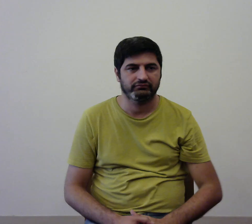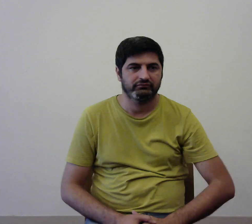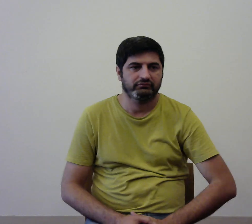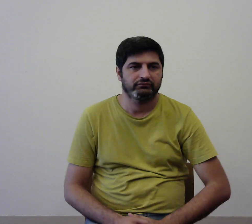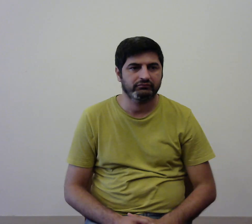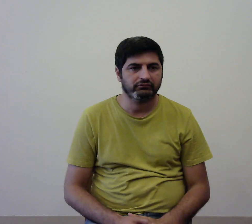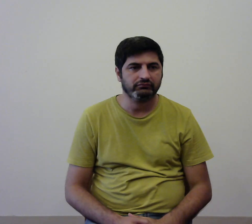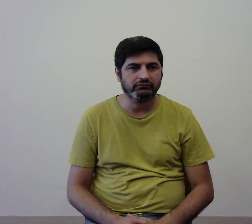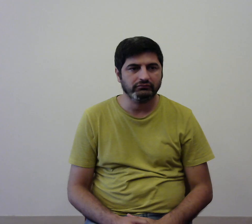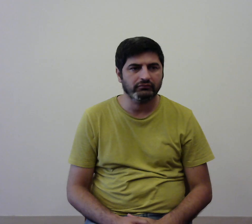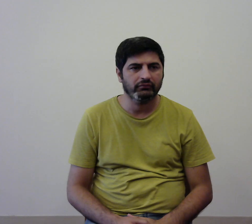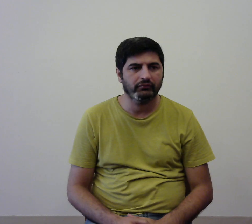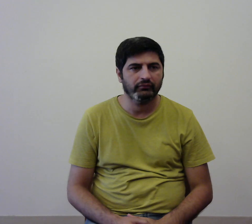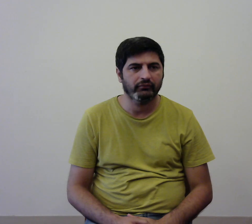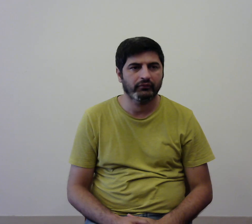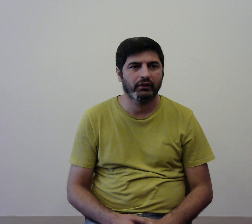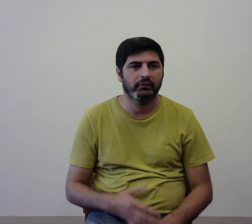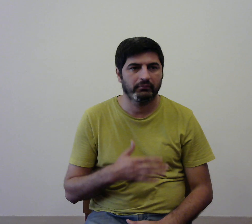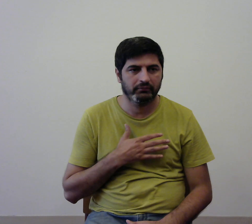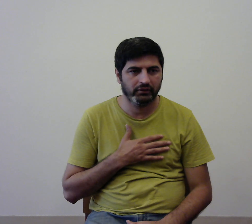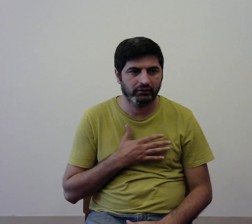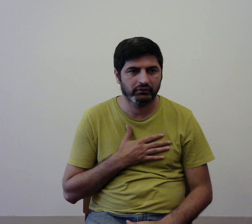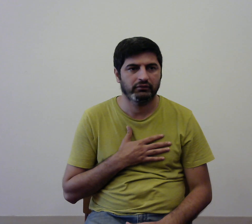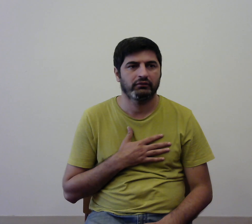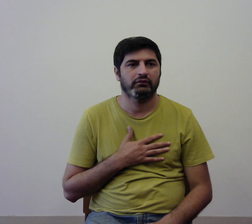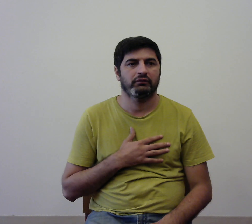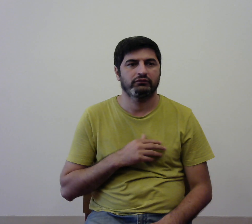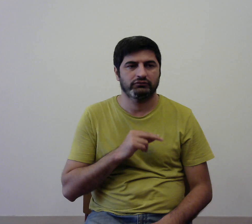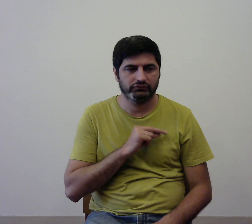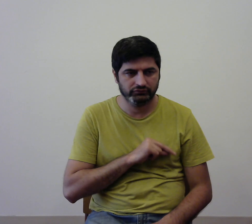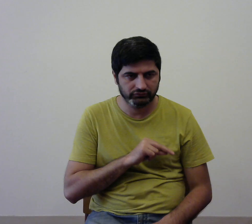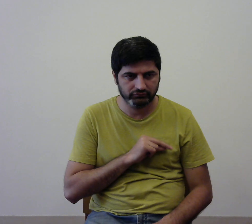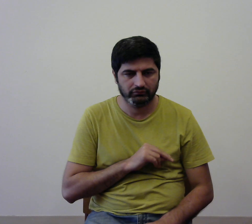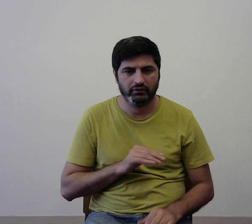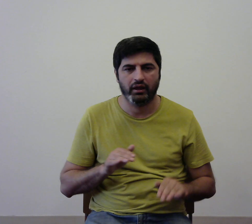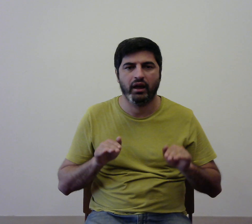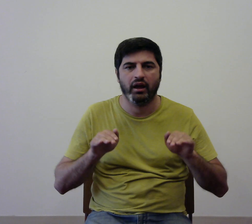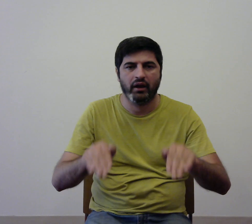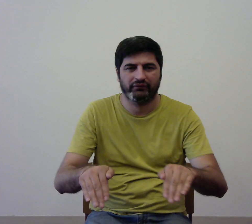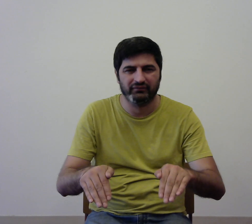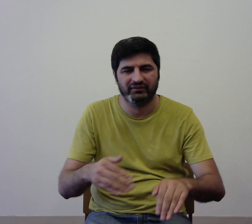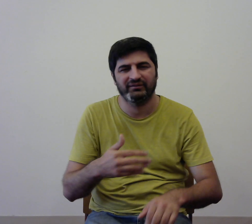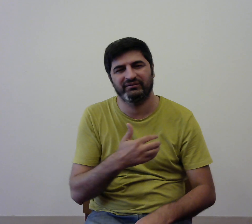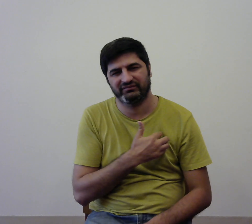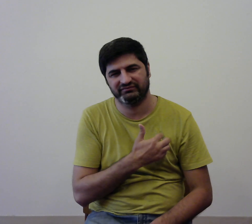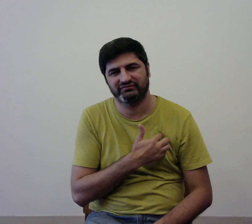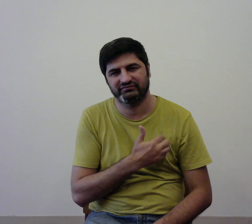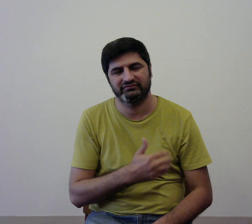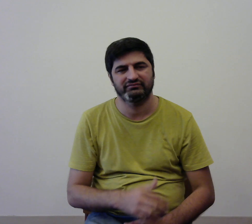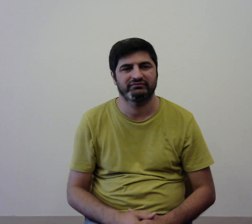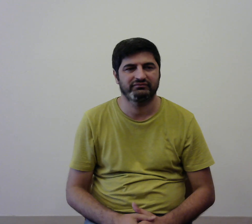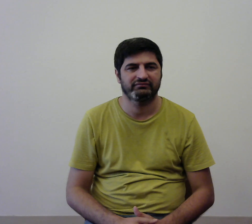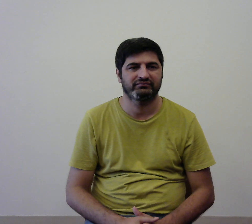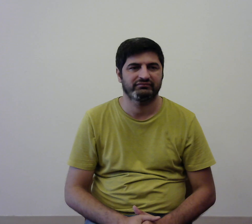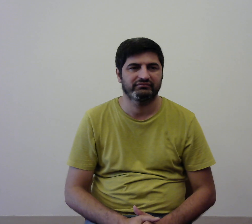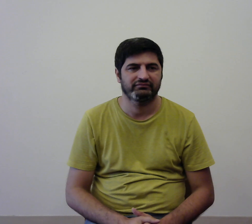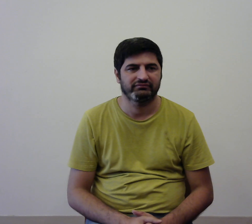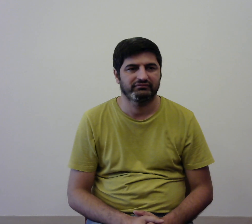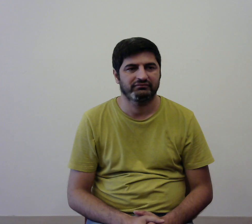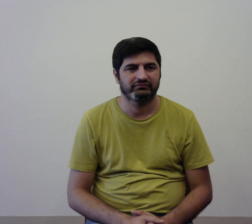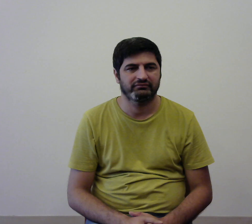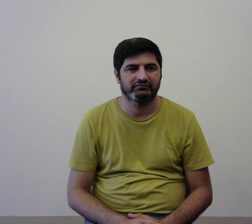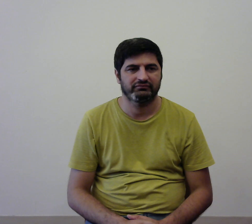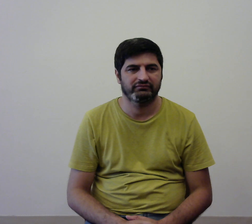Mən işə düzəlmək istəyirəm